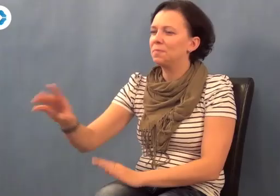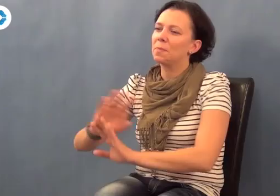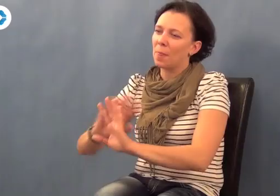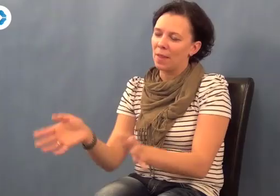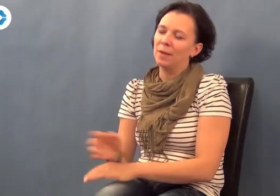Już.